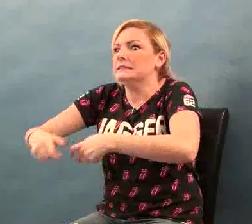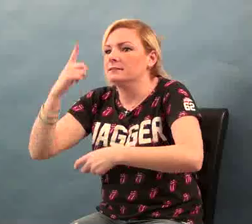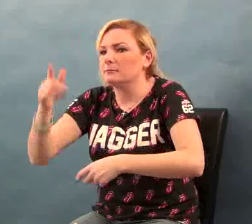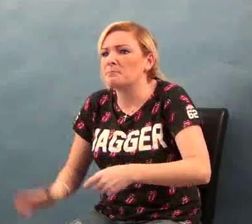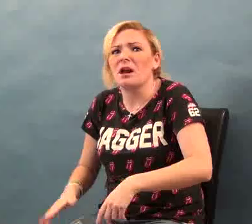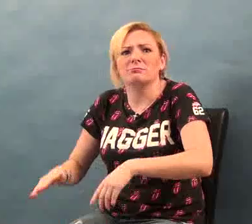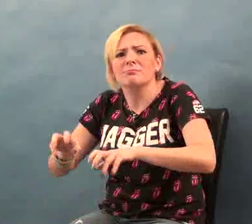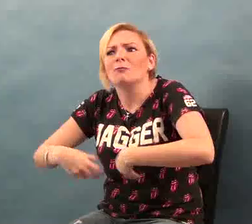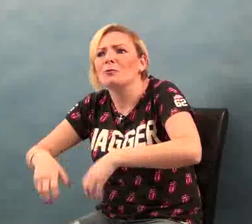Pies biegał i szczekał.